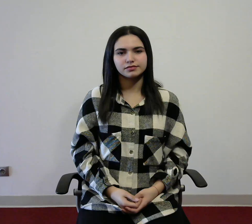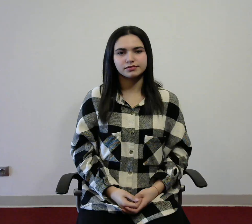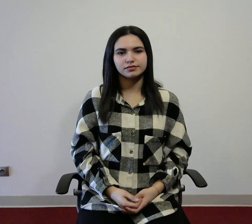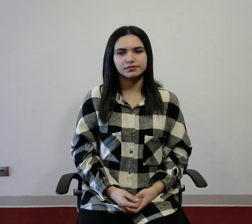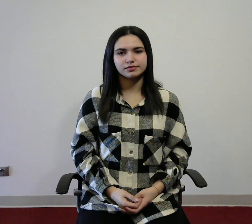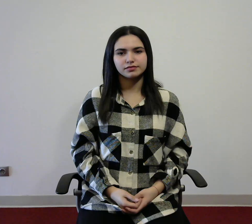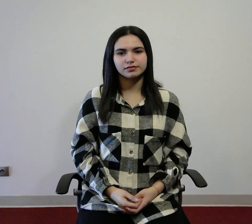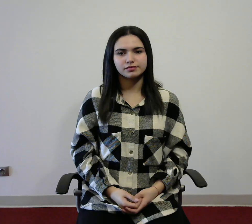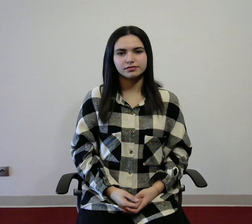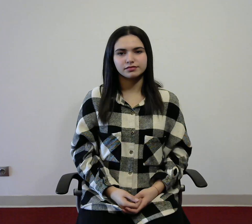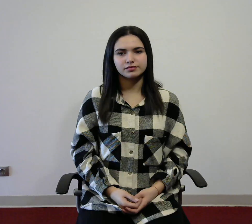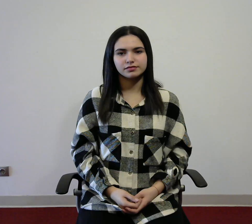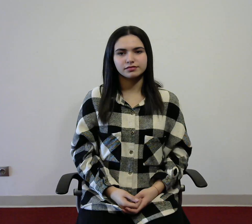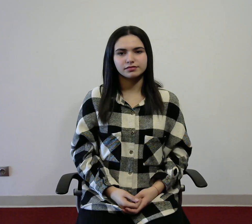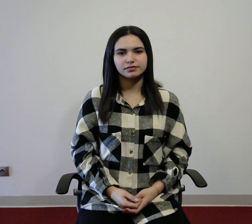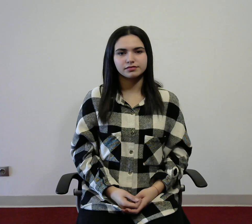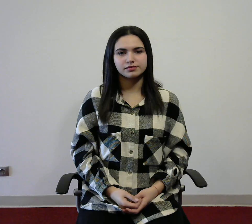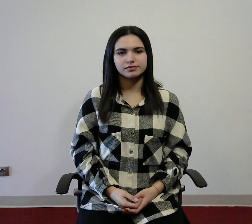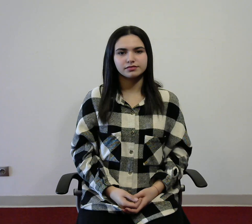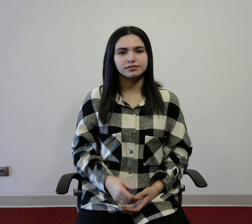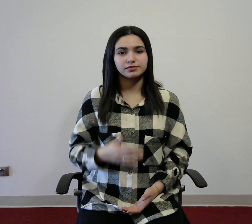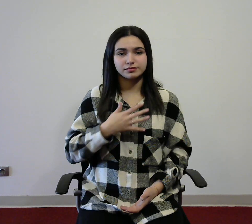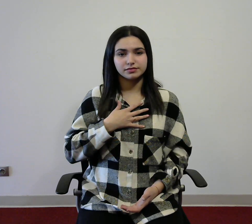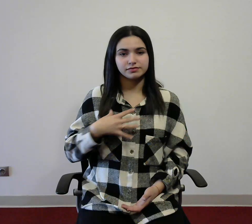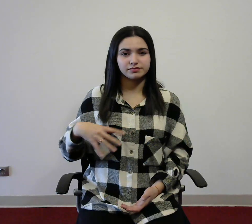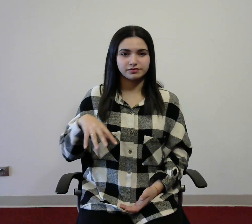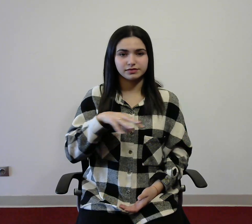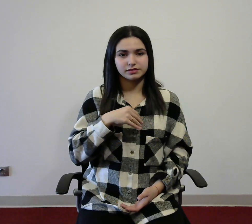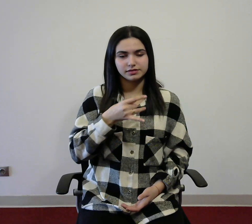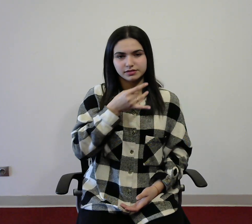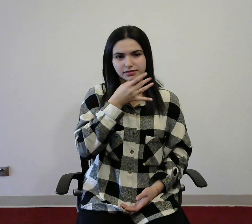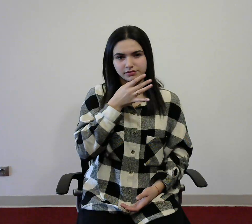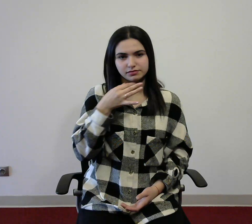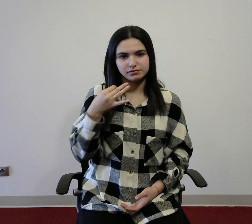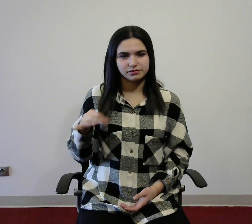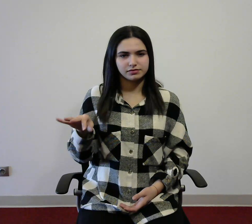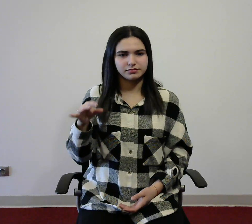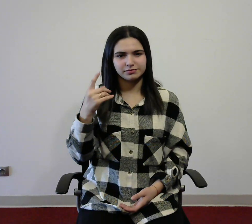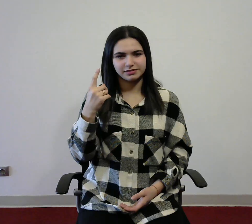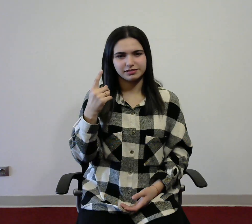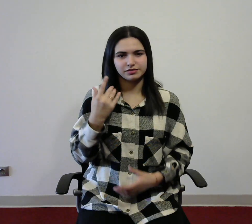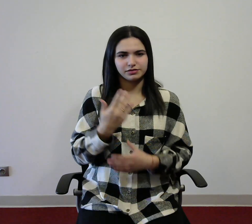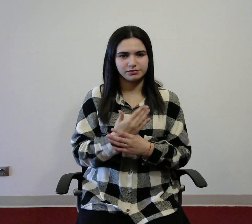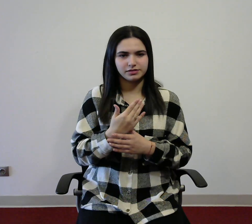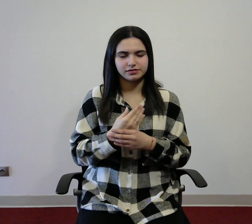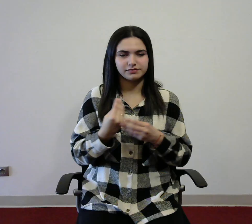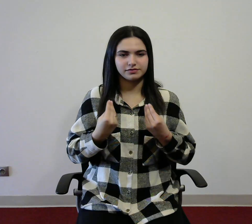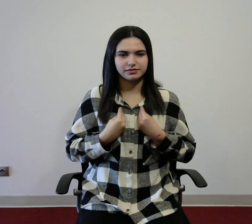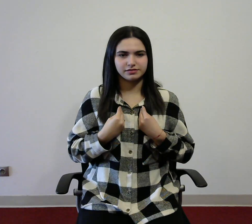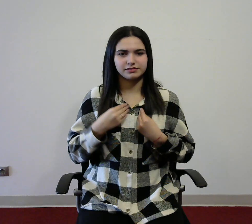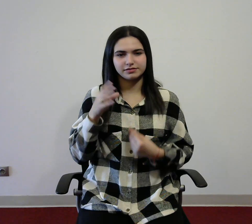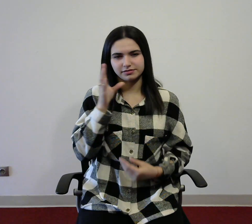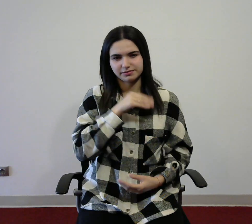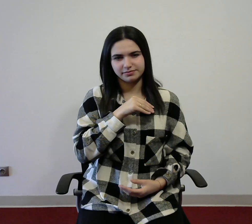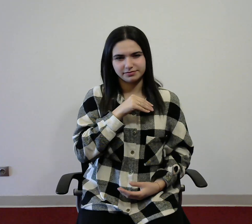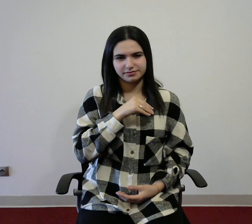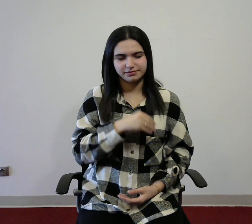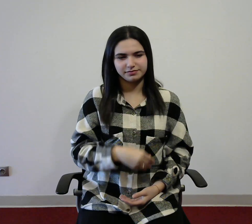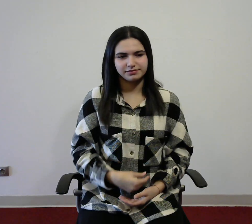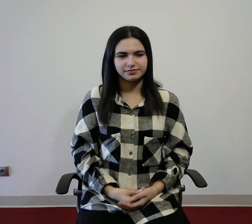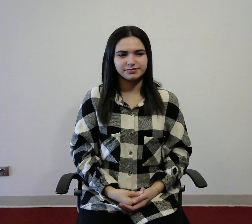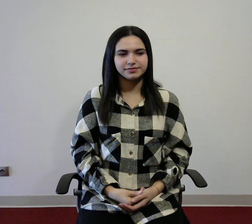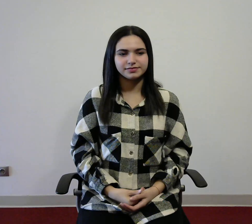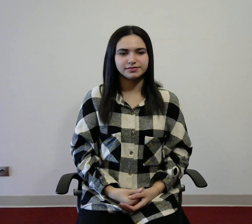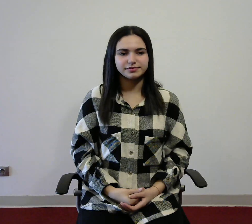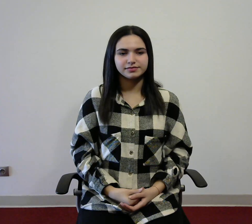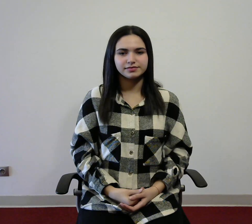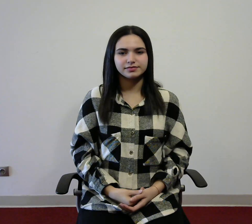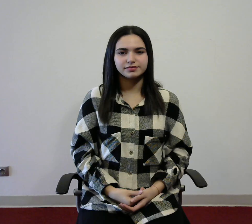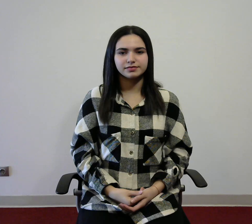Bizə hər hansı bir yardım düşürmü?